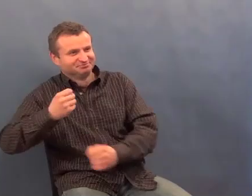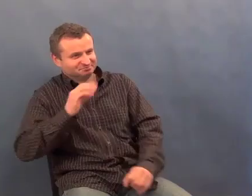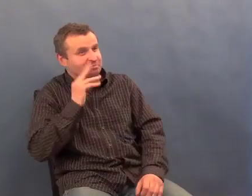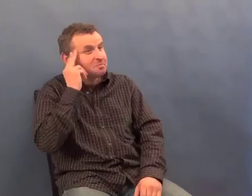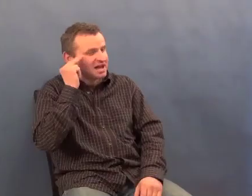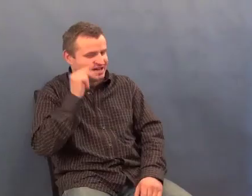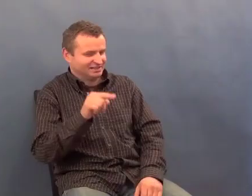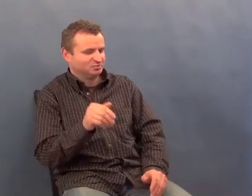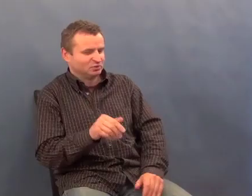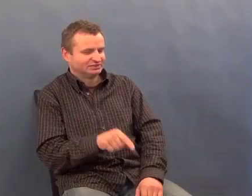W parku, może.